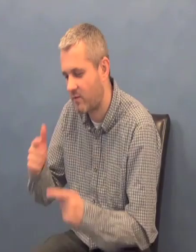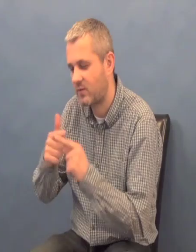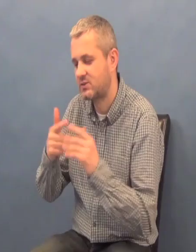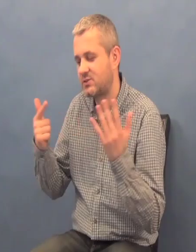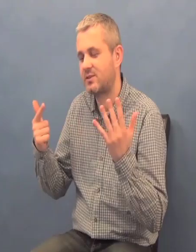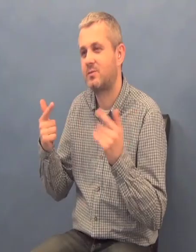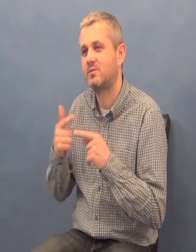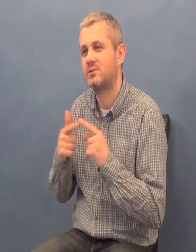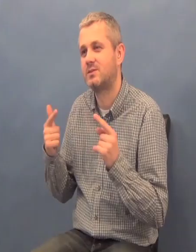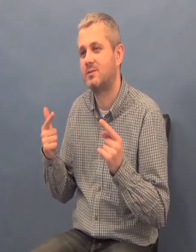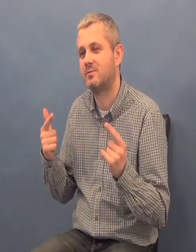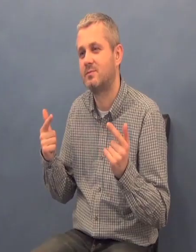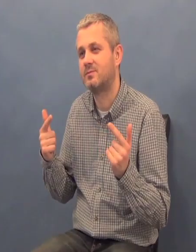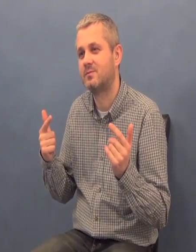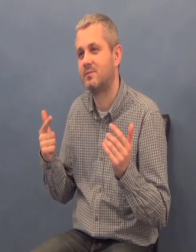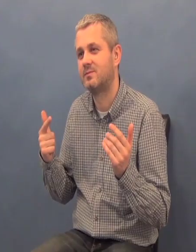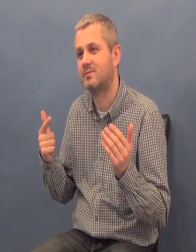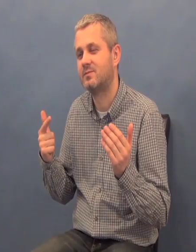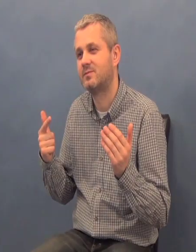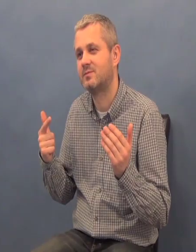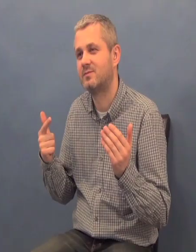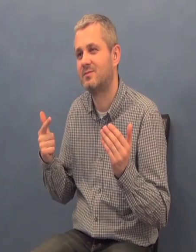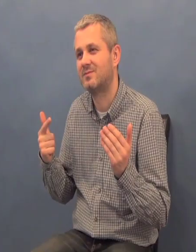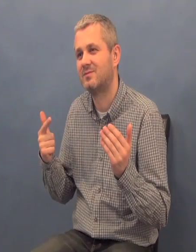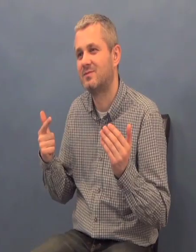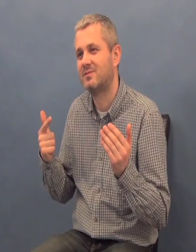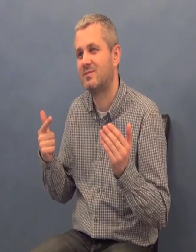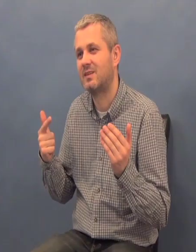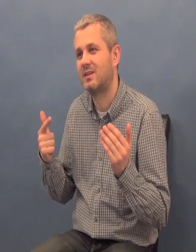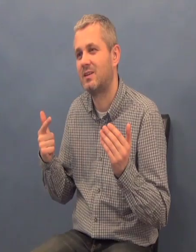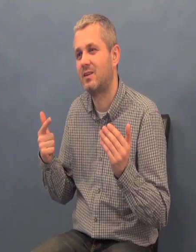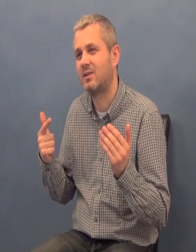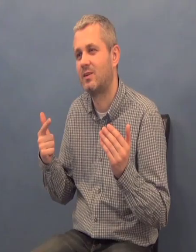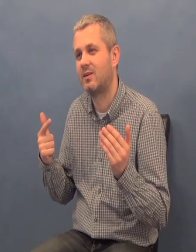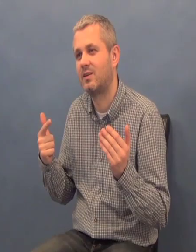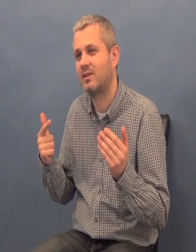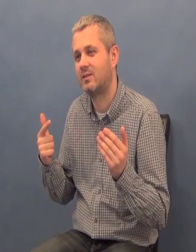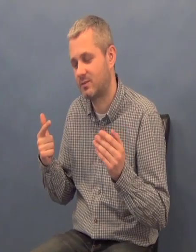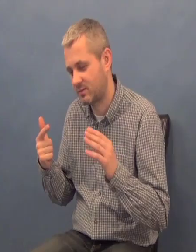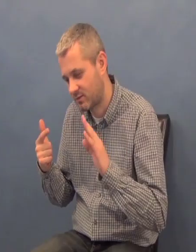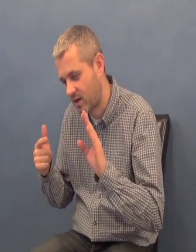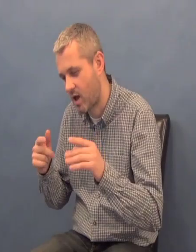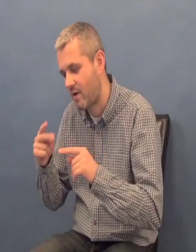Dwudziesty siódmy?